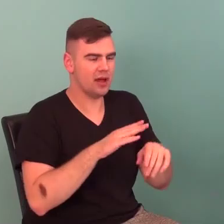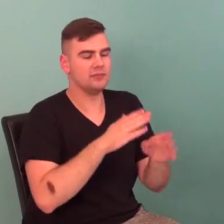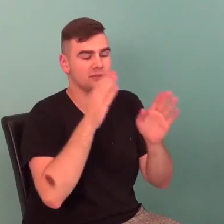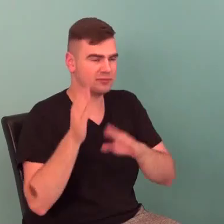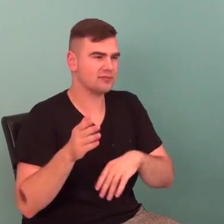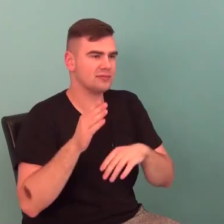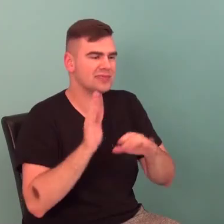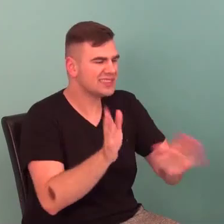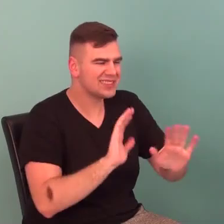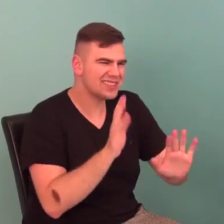Następny - "Nie, nie."